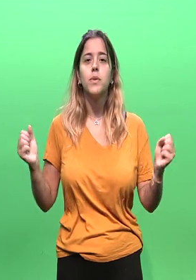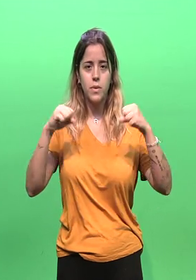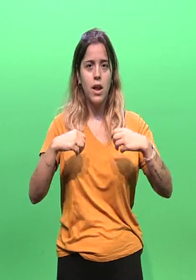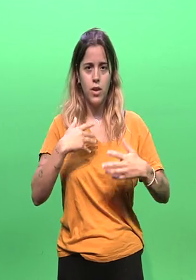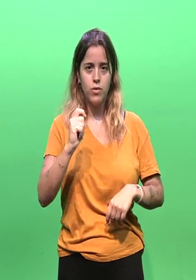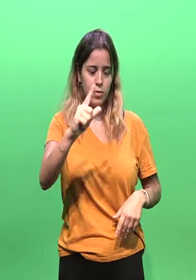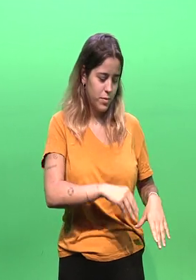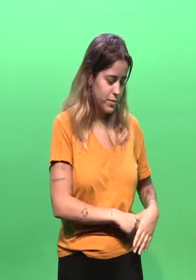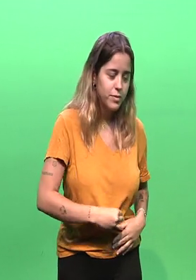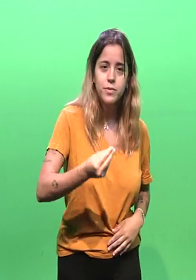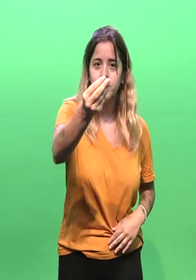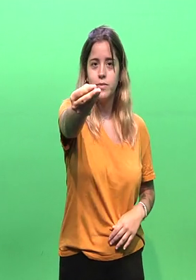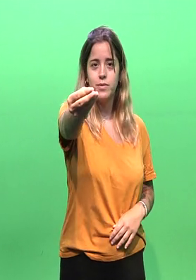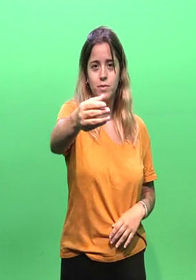D'acord, ara te'l dono, aquí tens.